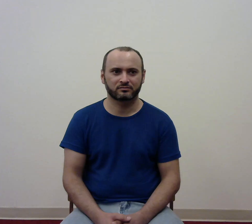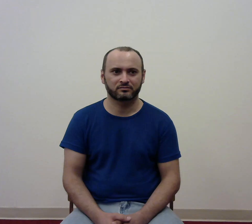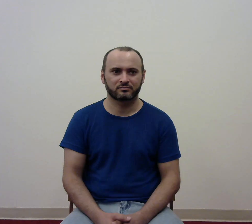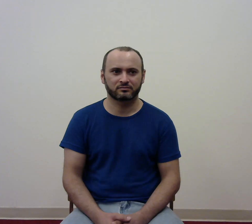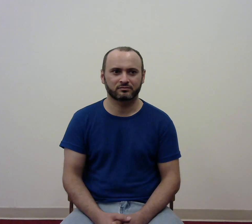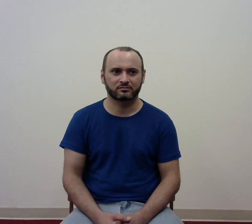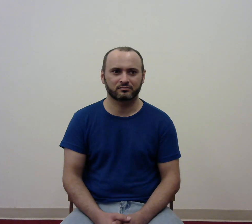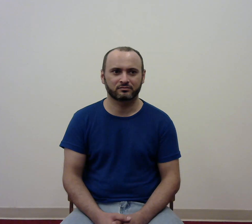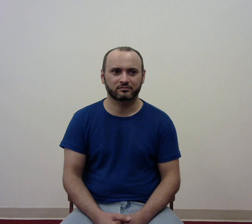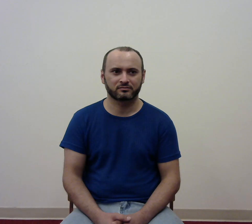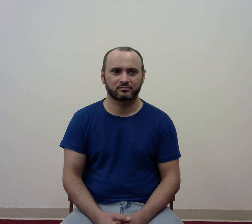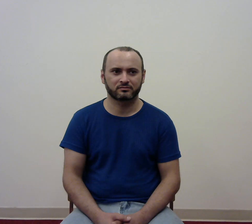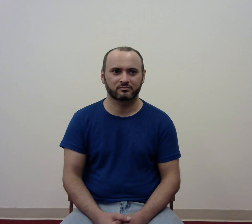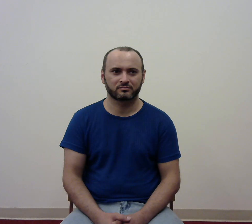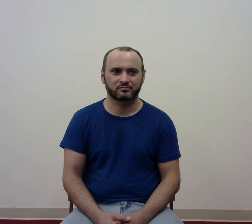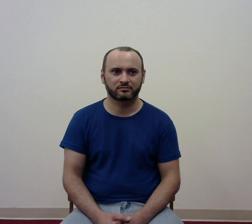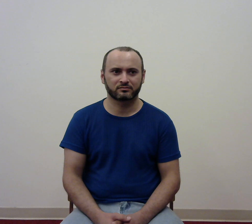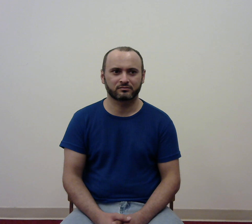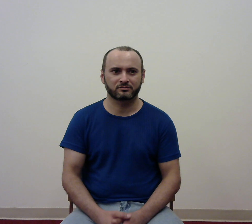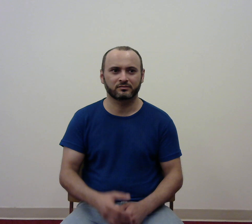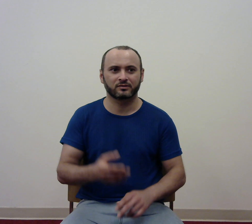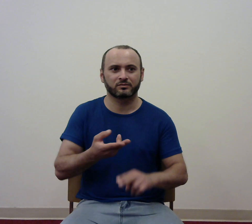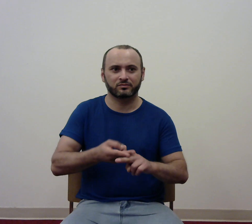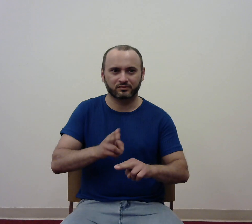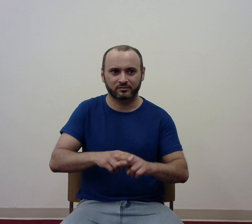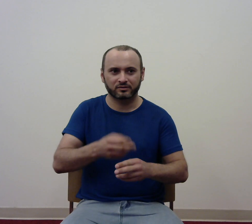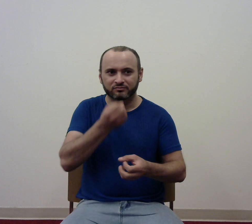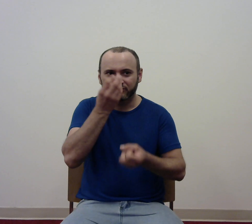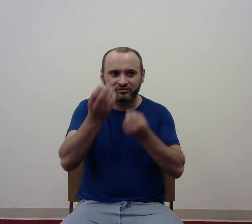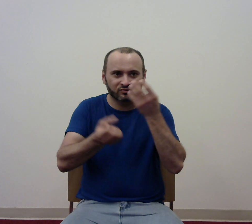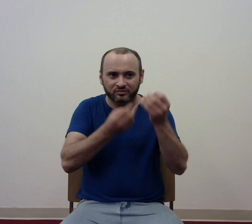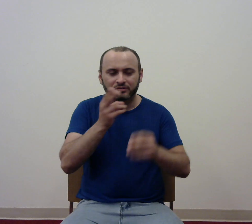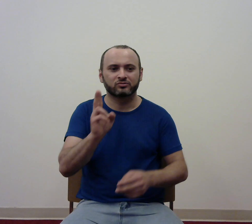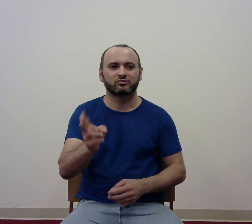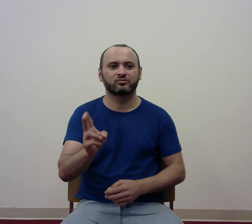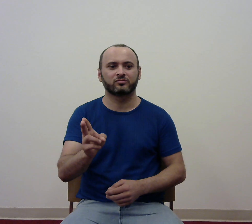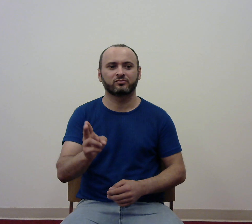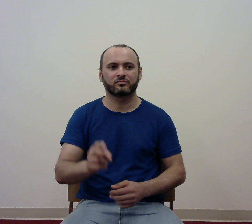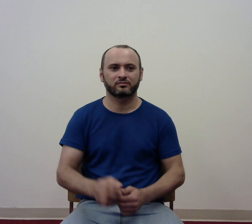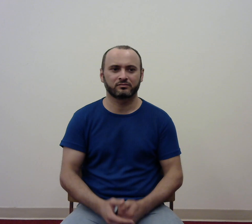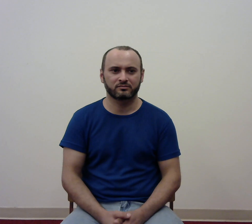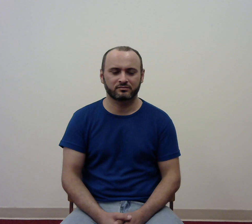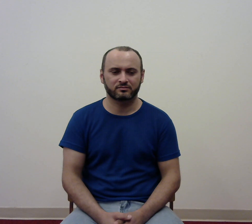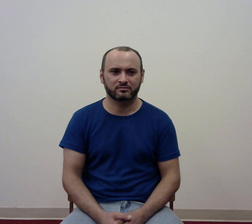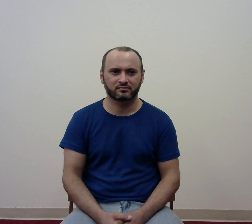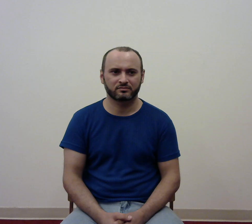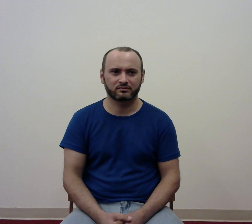Bu çiçəklər kimindir?